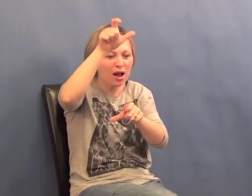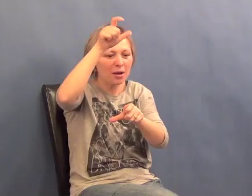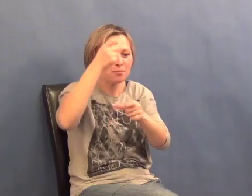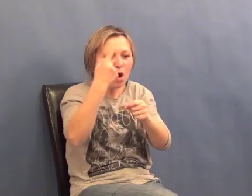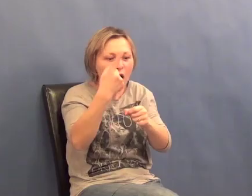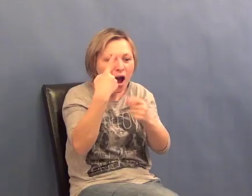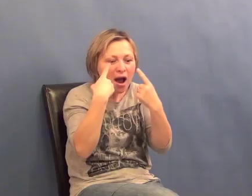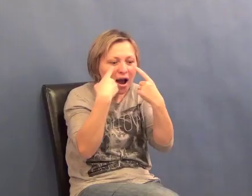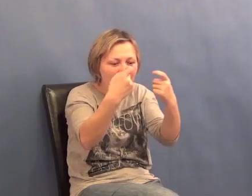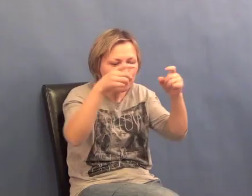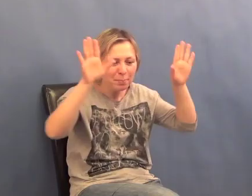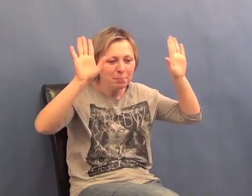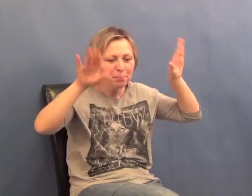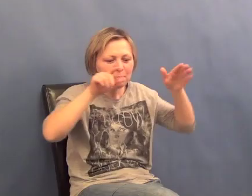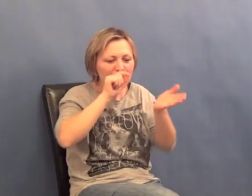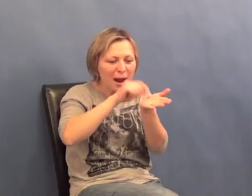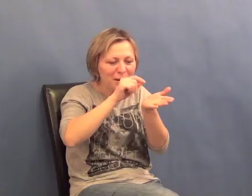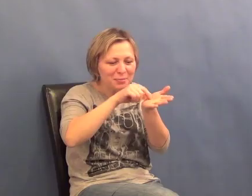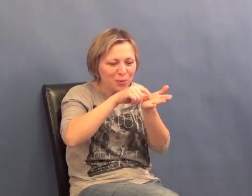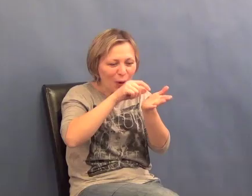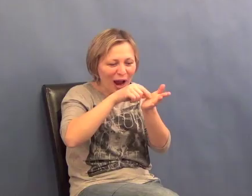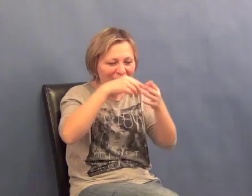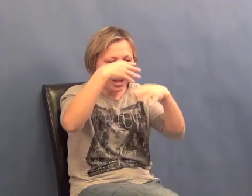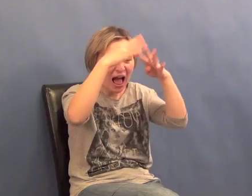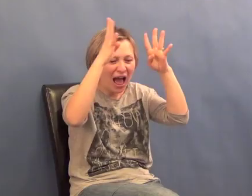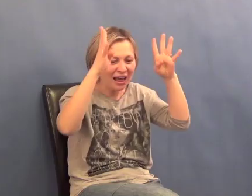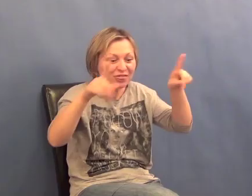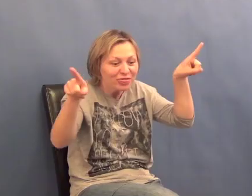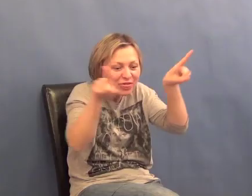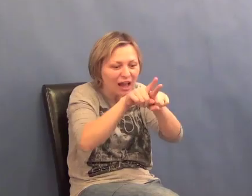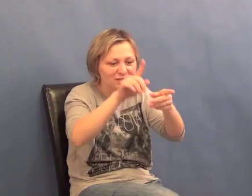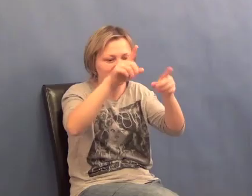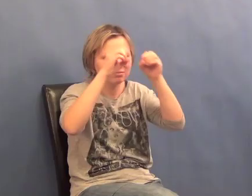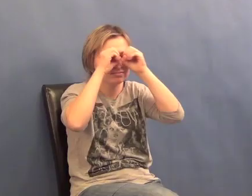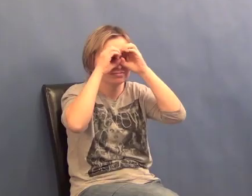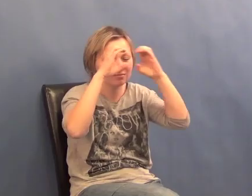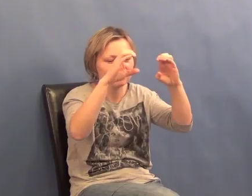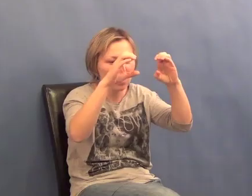Zauważa małą papużkę w klatce, która też patrzy przez lornetkę.